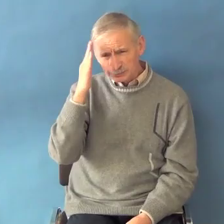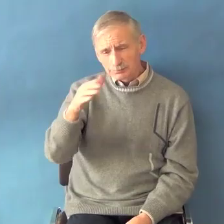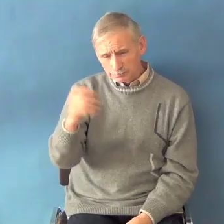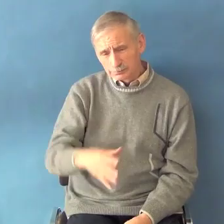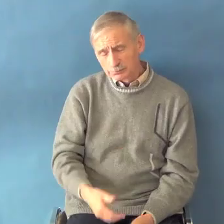Gorzej.